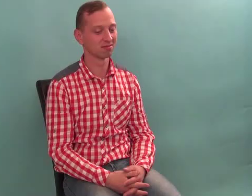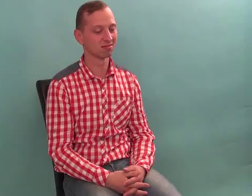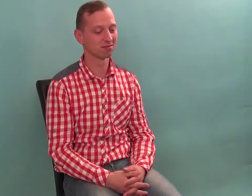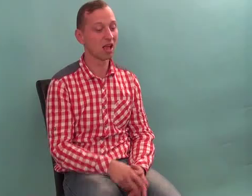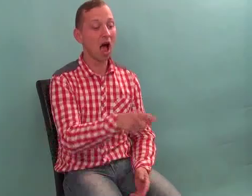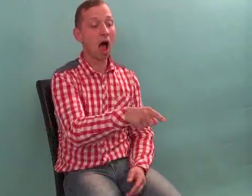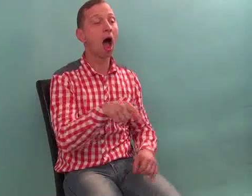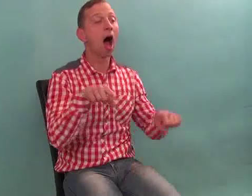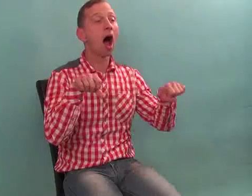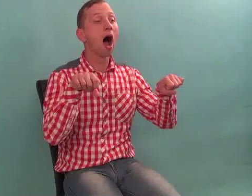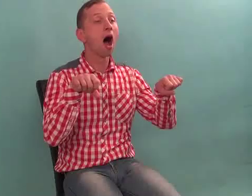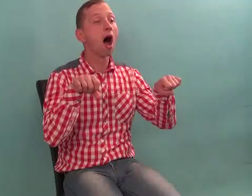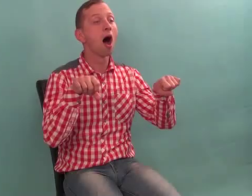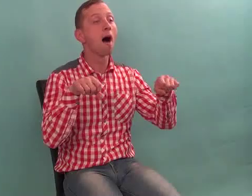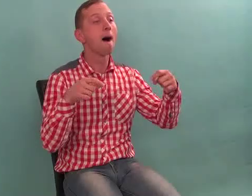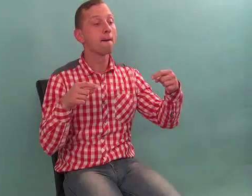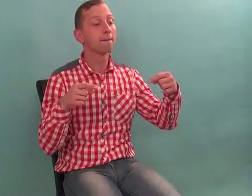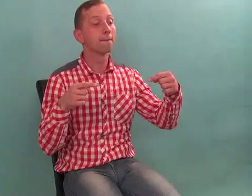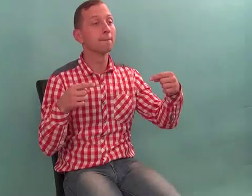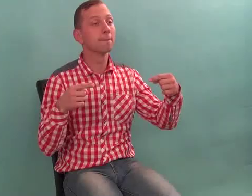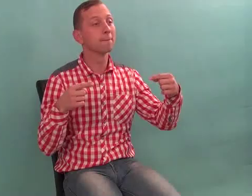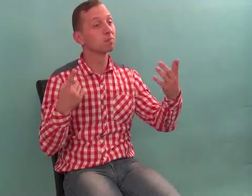Ten motor.